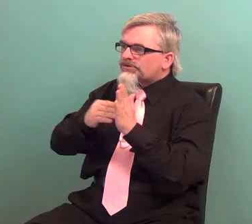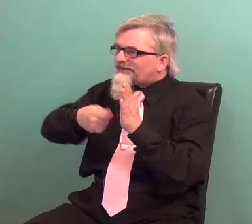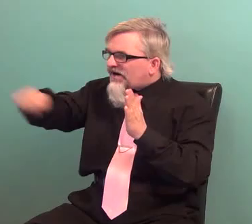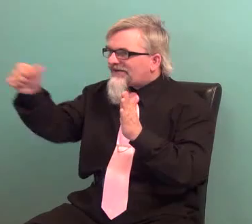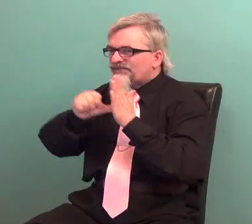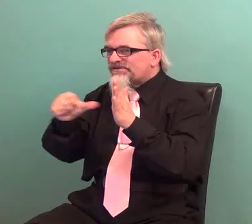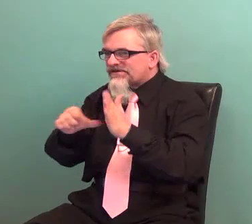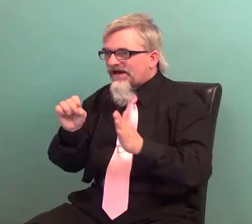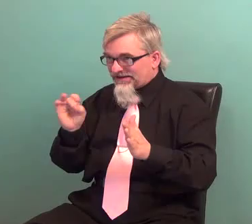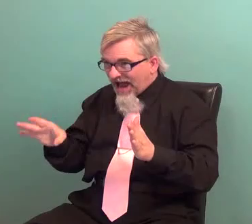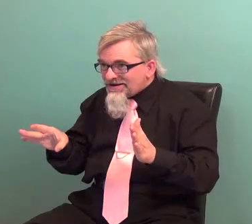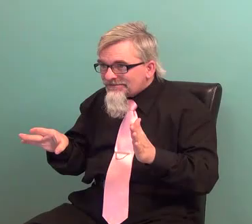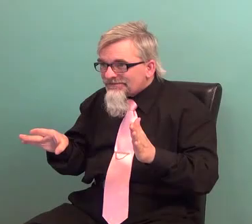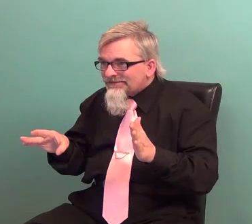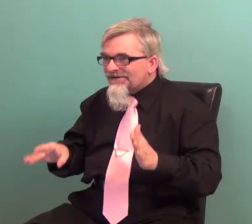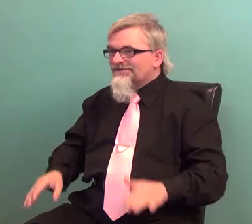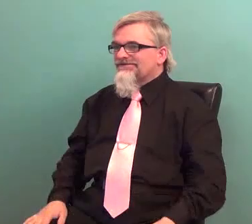Wyjechać na wycieczkę, tak?